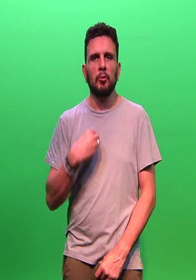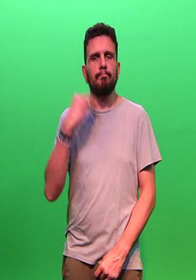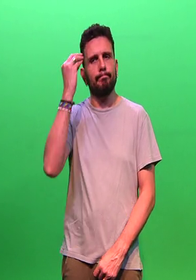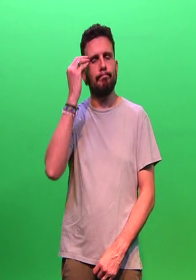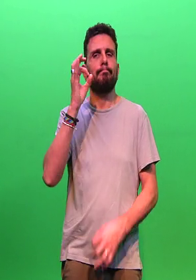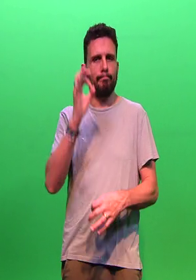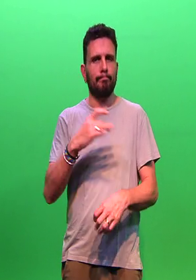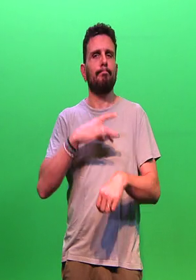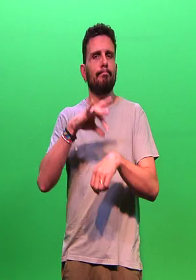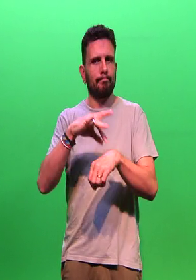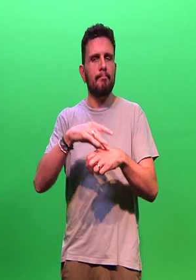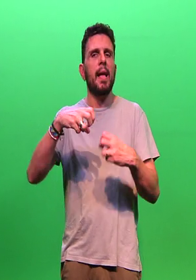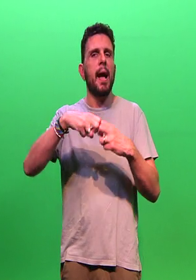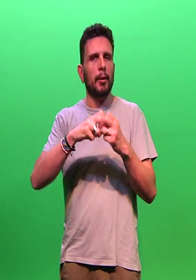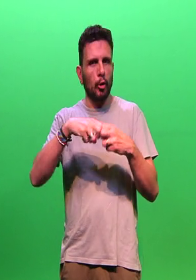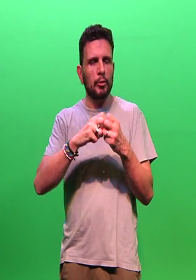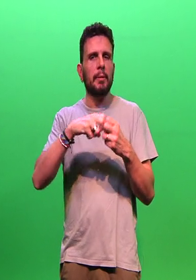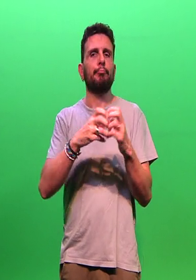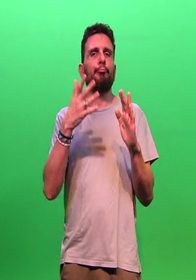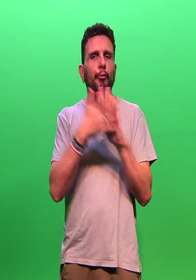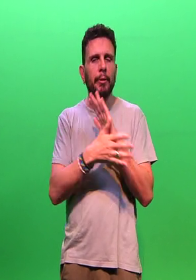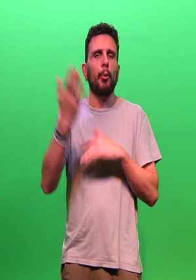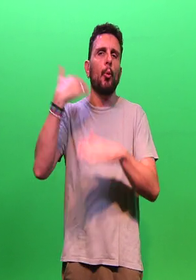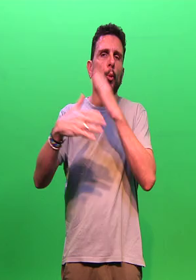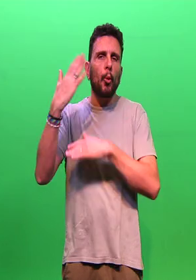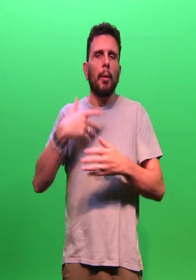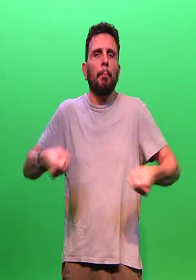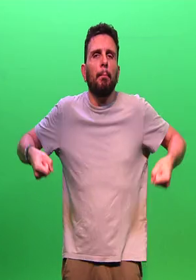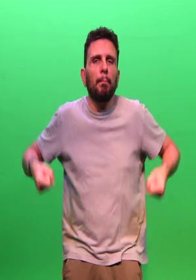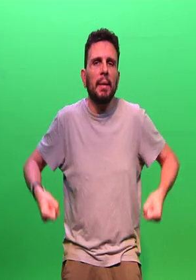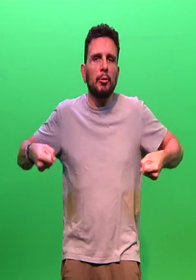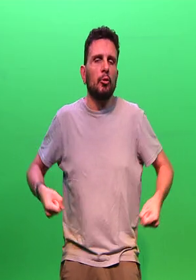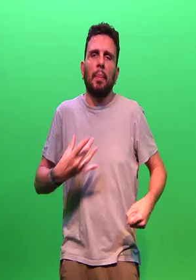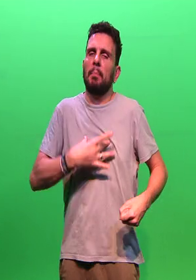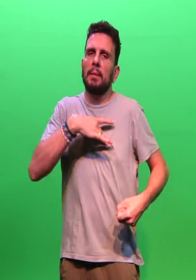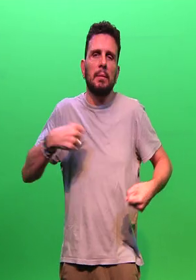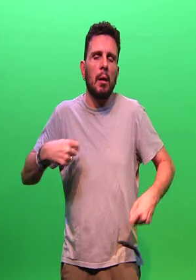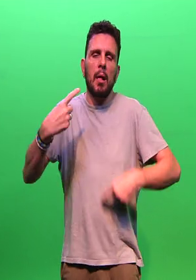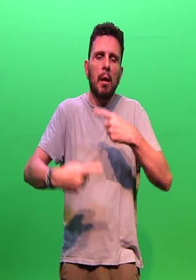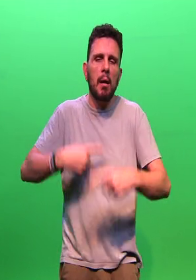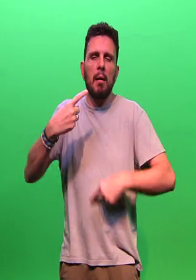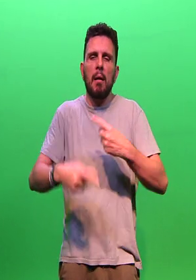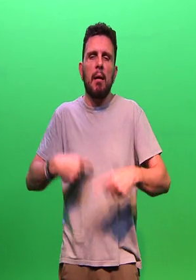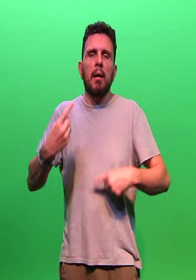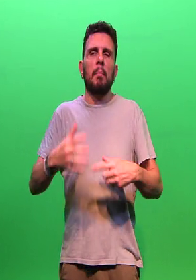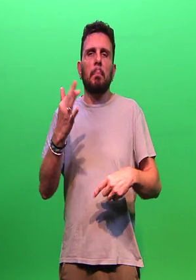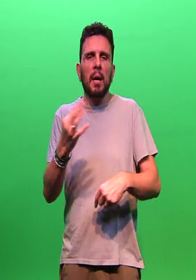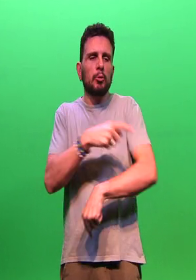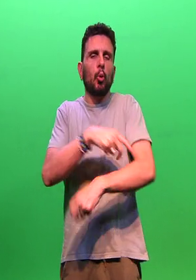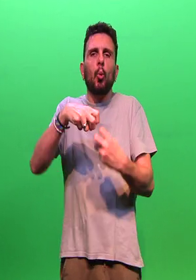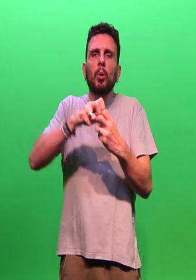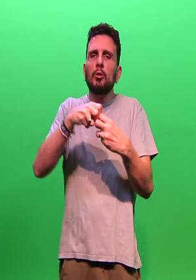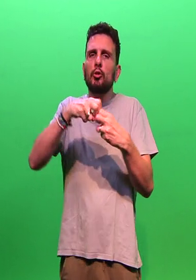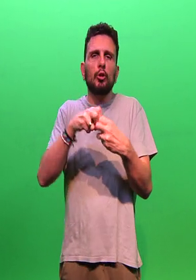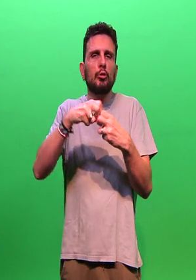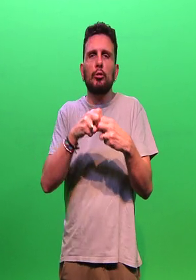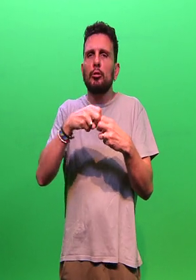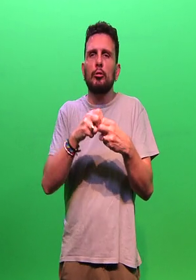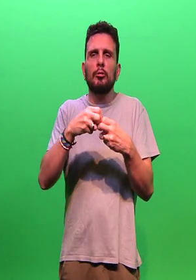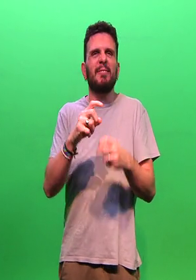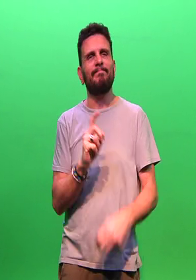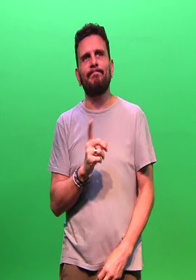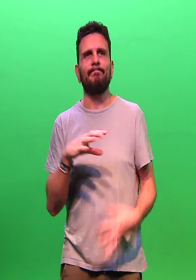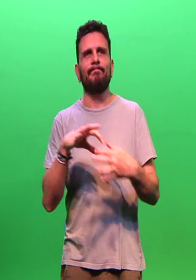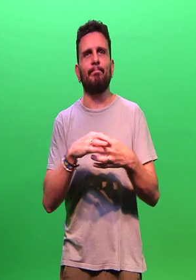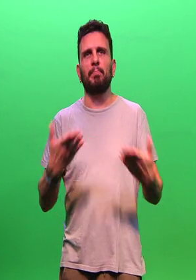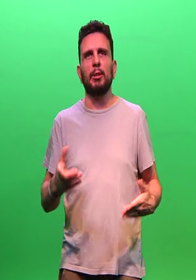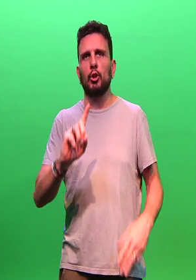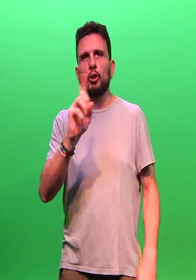Crec que sí que tinc artrosi, perquè fa temps aixecava massa pes cada dia i tinc els ossos, bé no està relacionat amb el pes, oi?